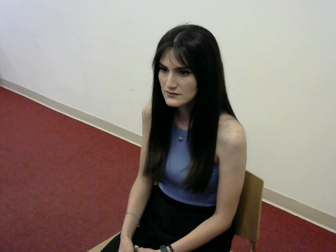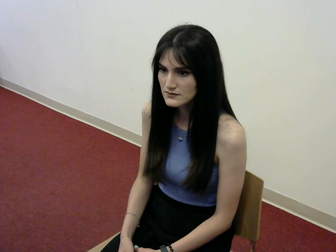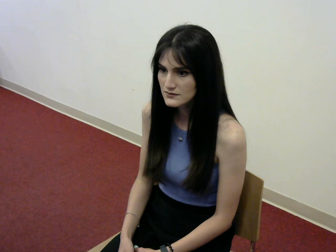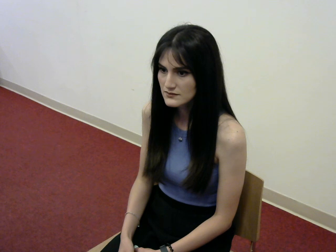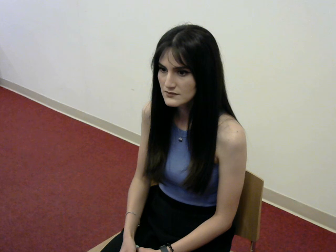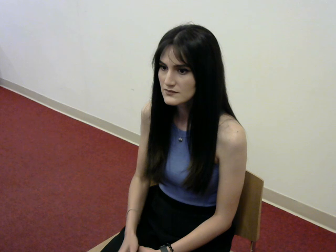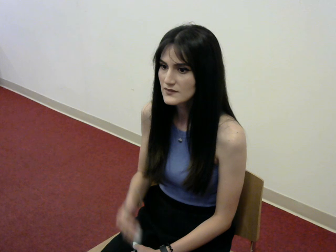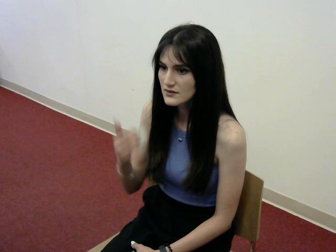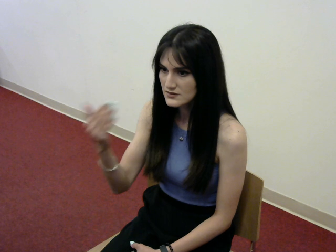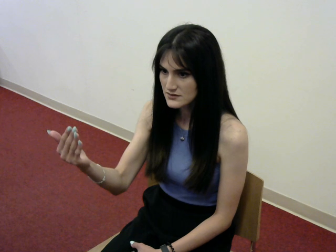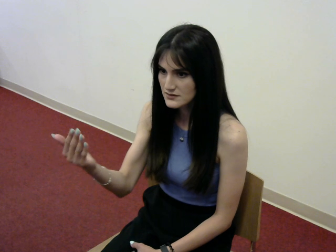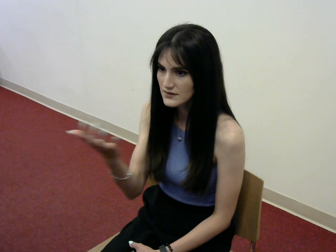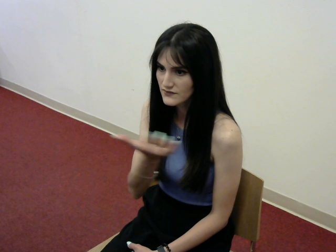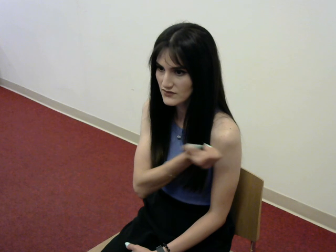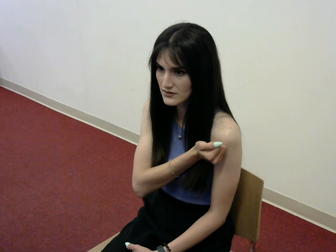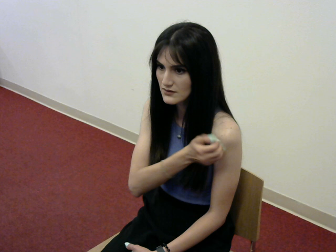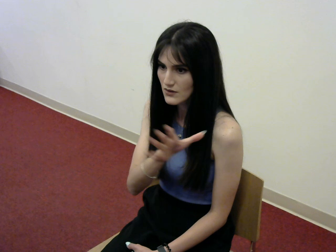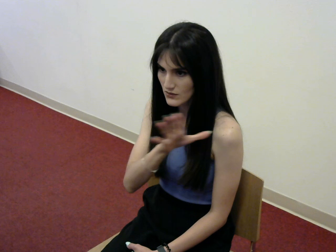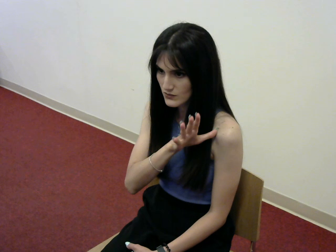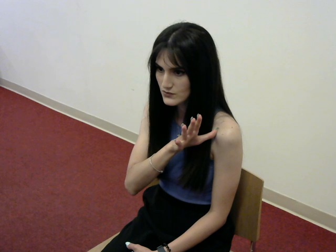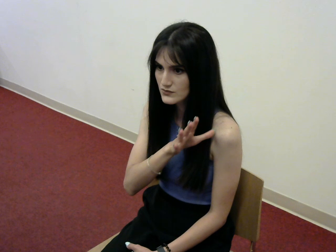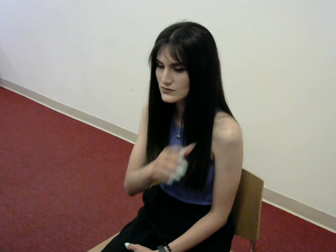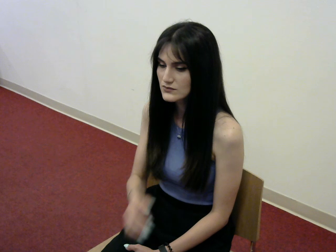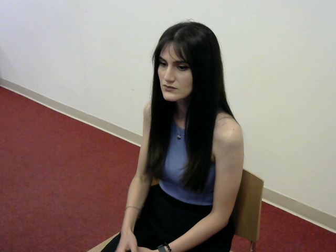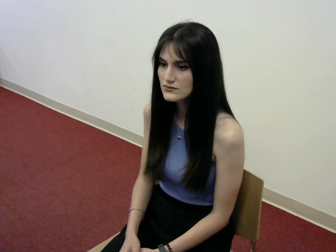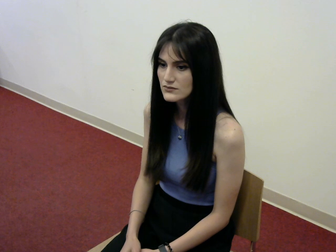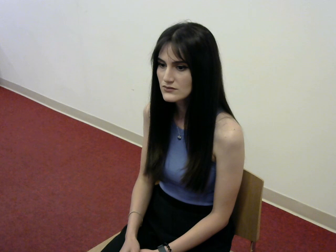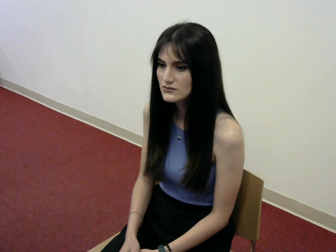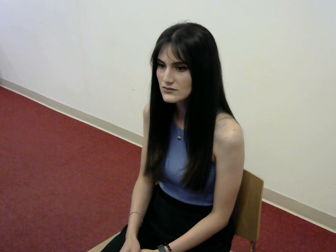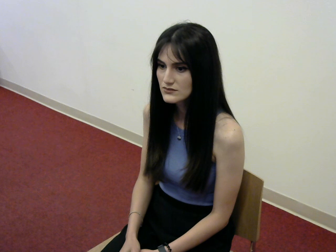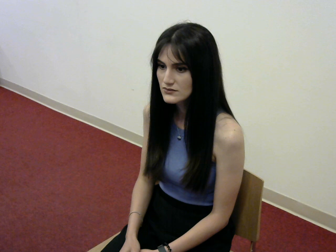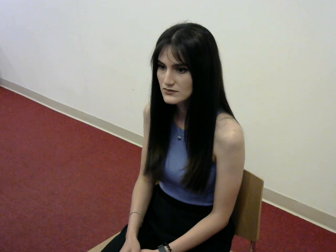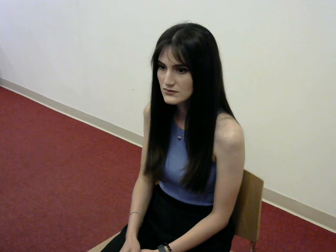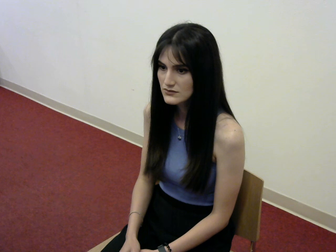Siz vaksin vurdurmusuzmu?